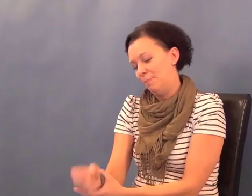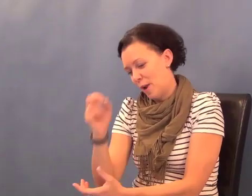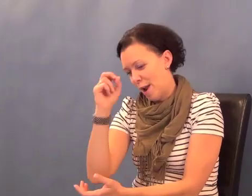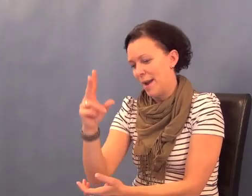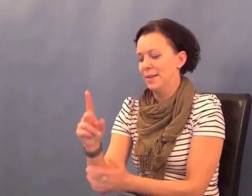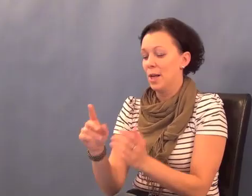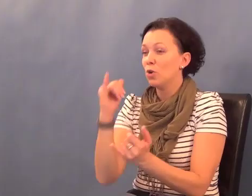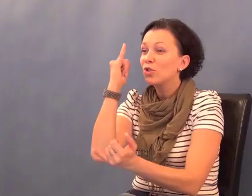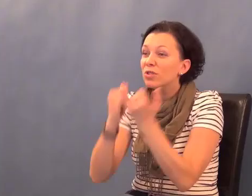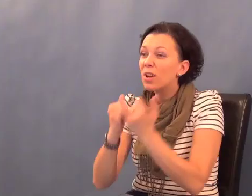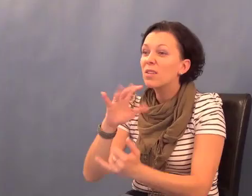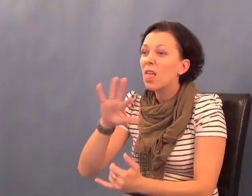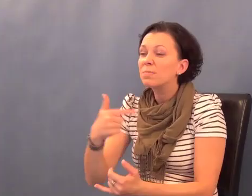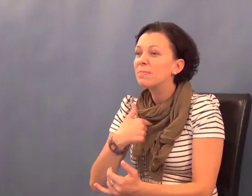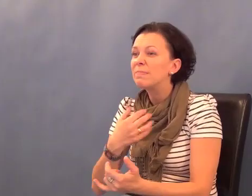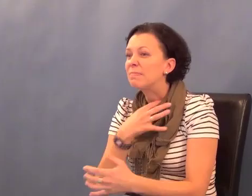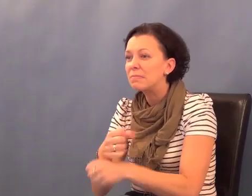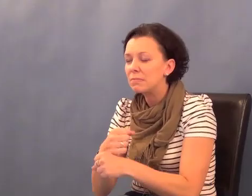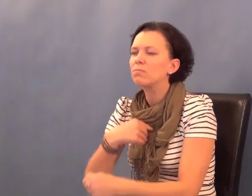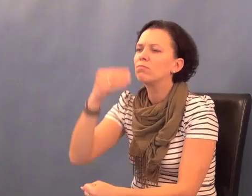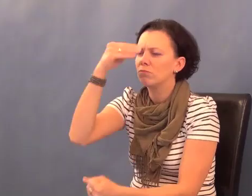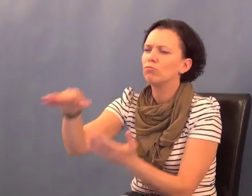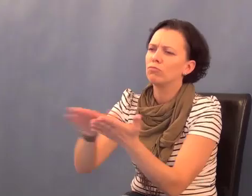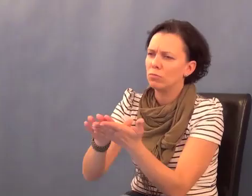Jeżeli, coś nietypowego u mnie wyjdzie i nie da rady, to poinformuję cię, przeproszę.